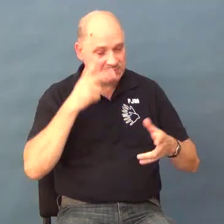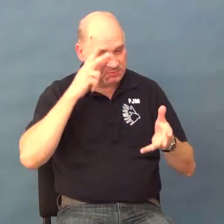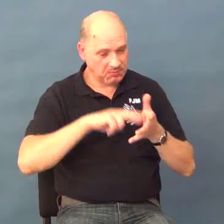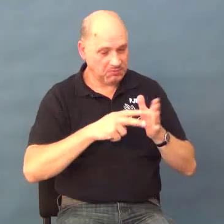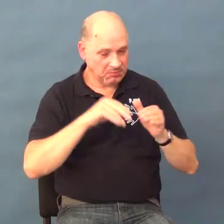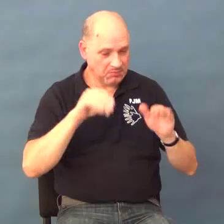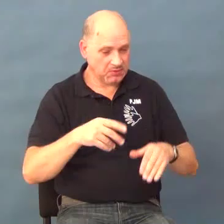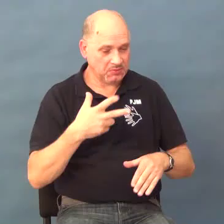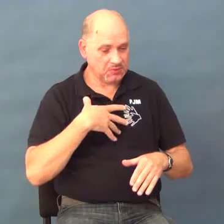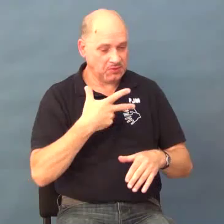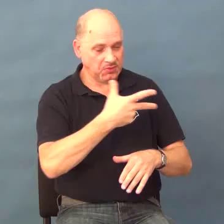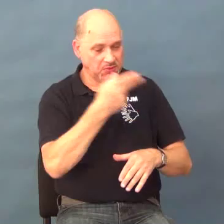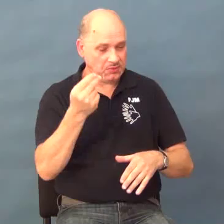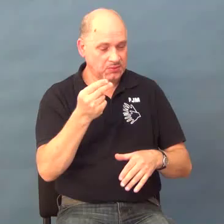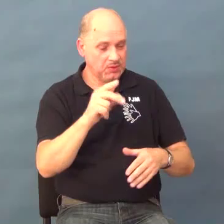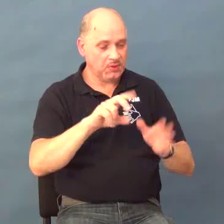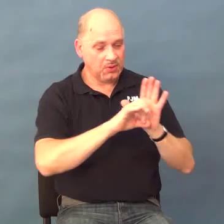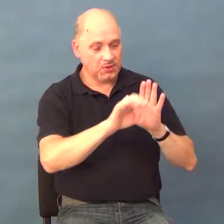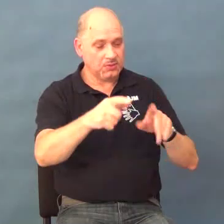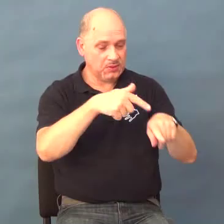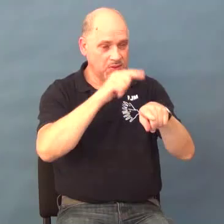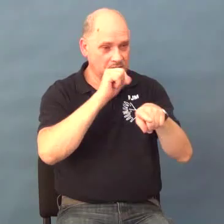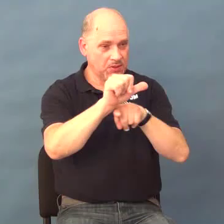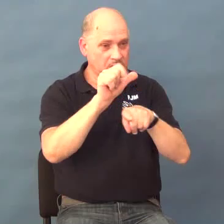Mogę mieć trzy dni, od jedenastego, dwunasty, trzynasty.